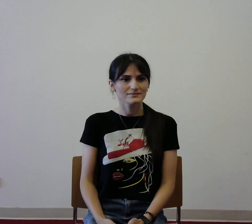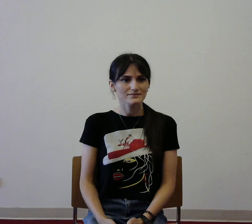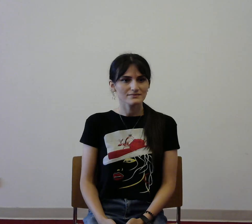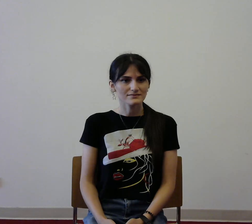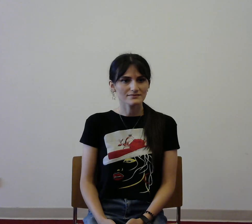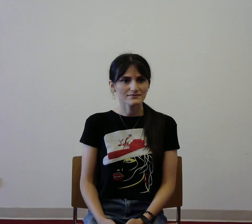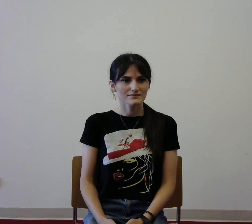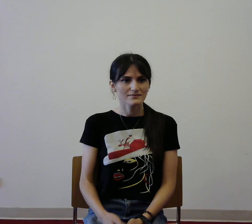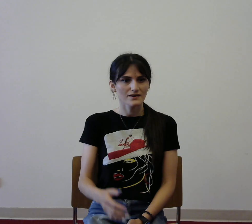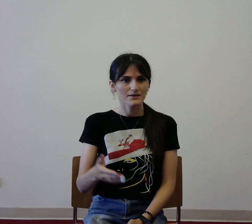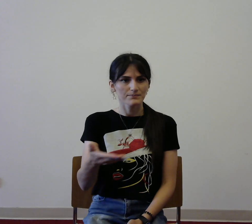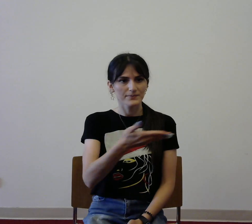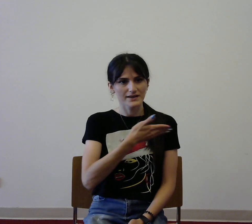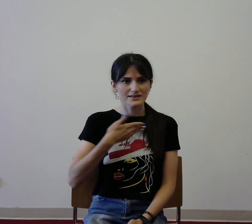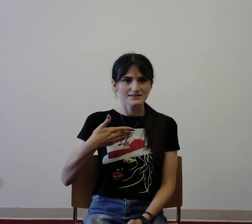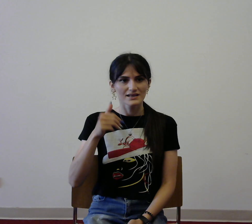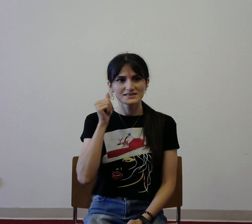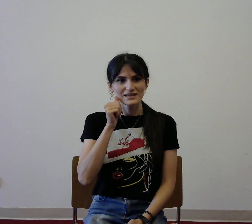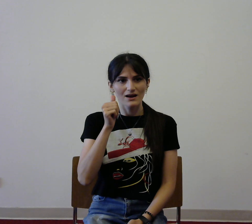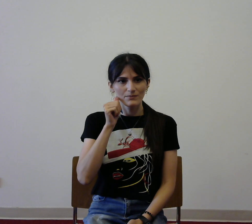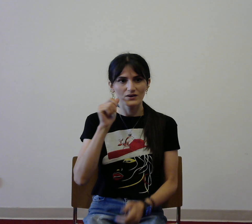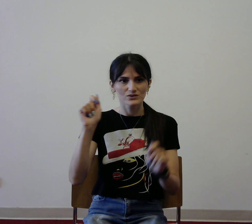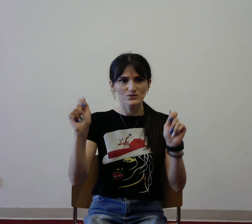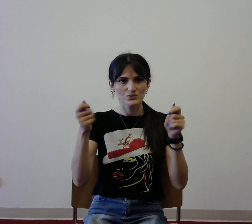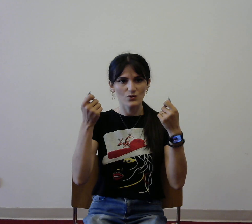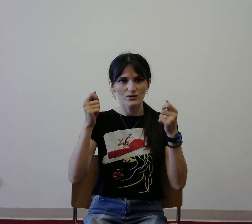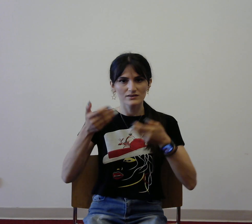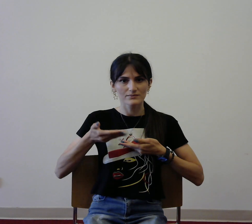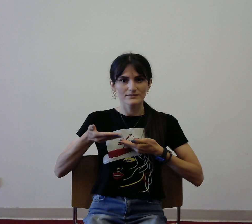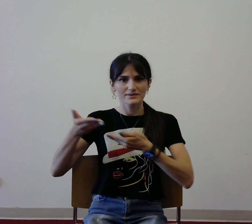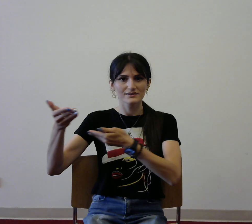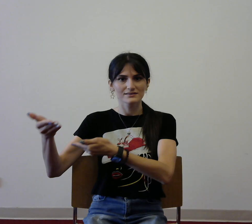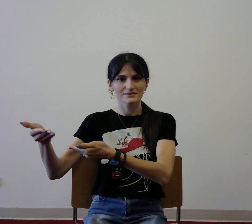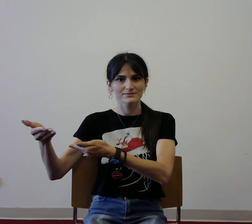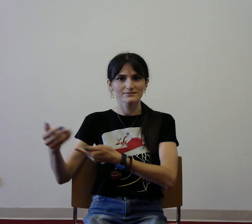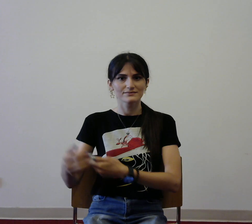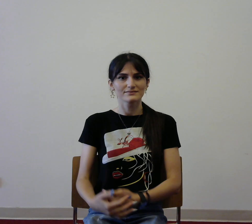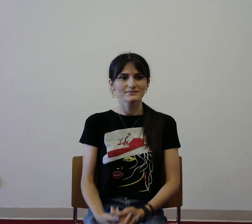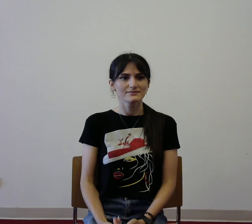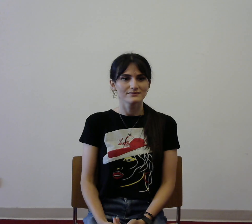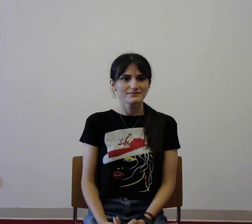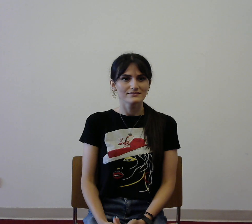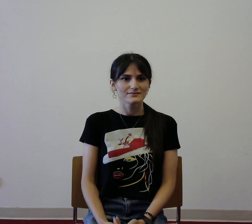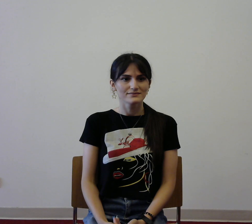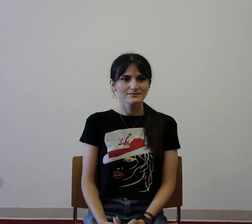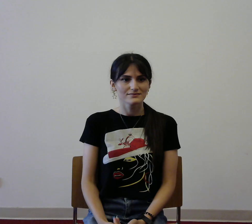Bizi sabah toya çağırıblar